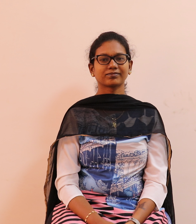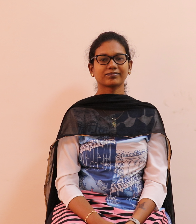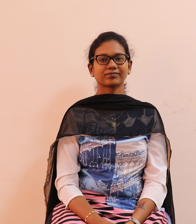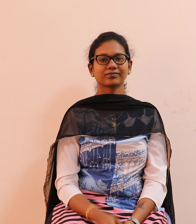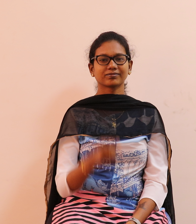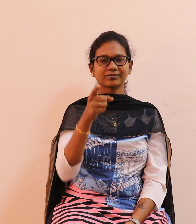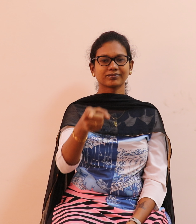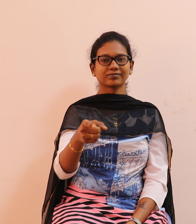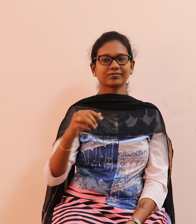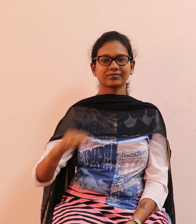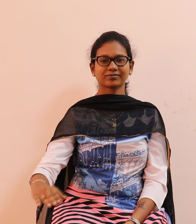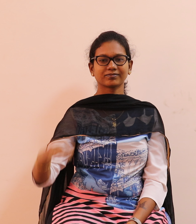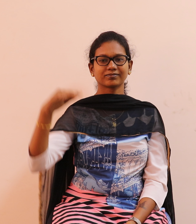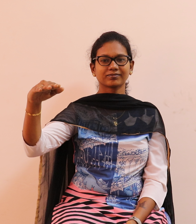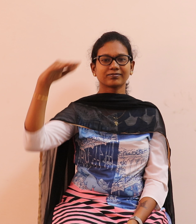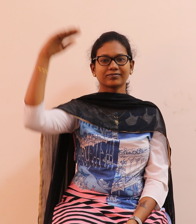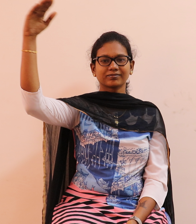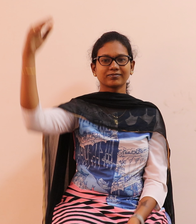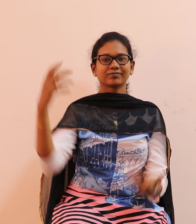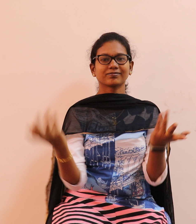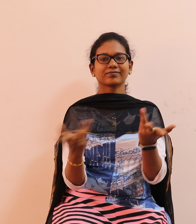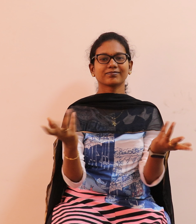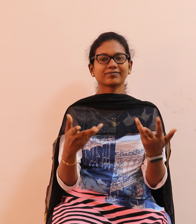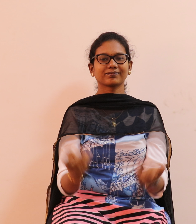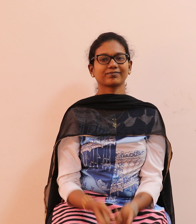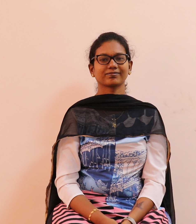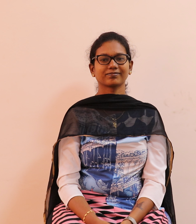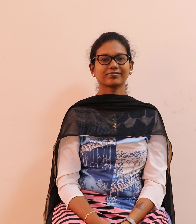what do you want to become